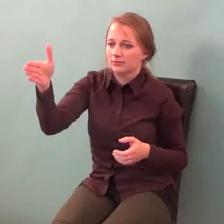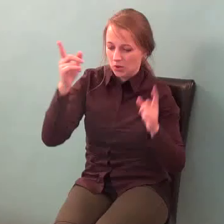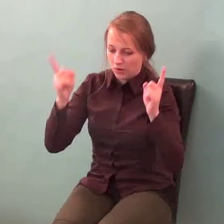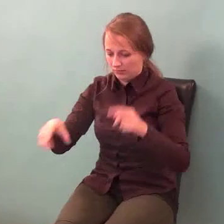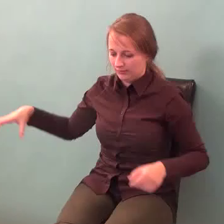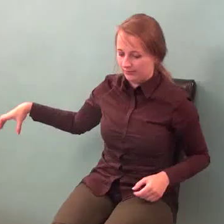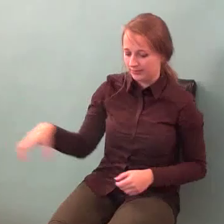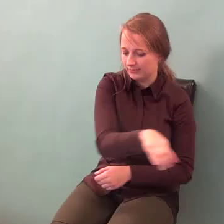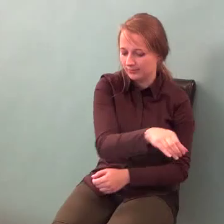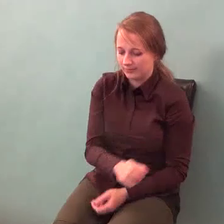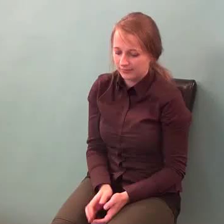Uwaga, przejeżdżający pojazd.